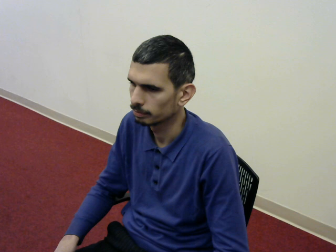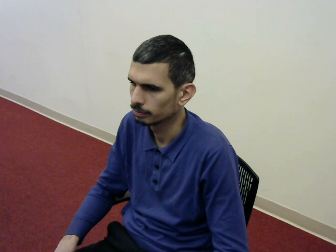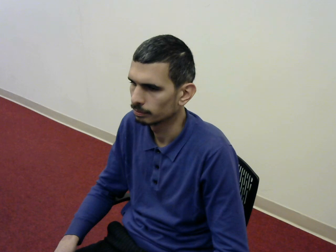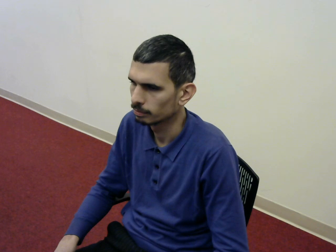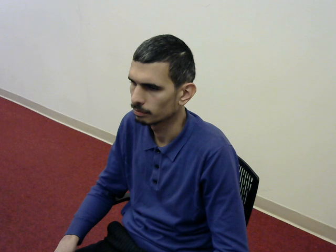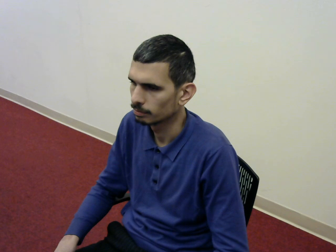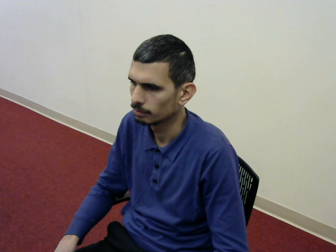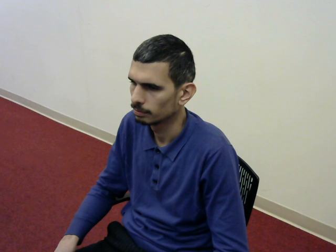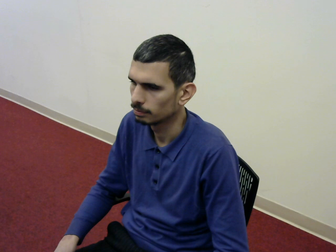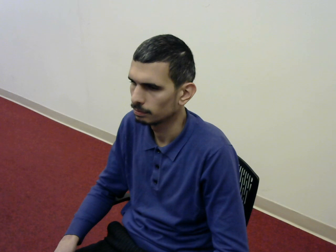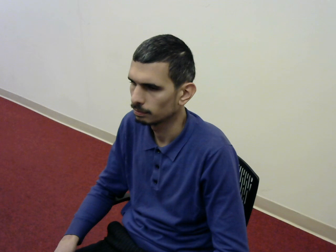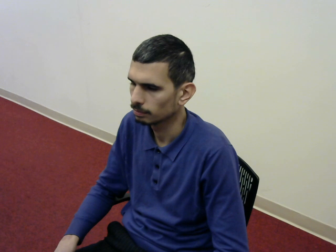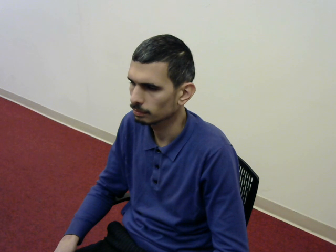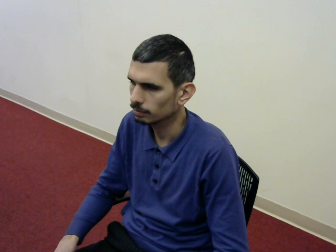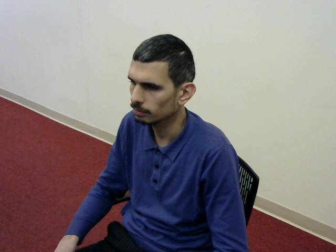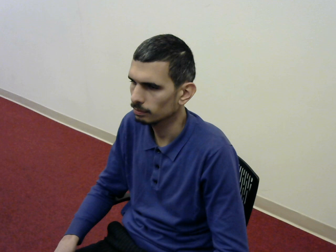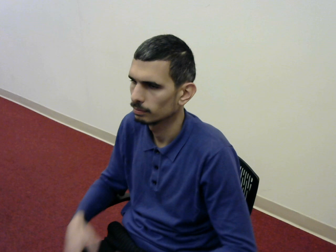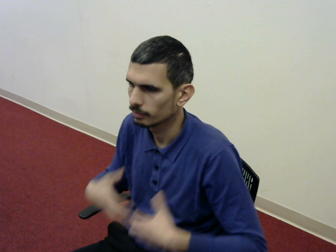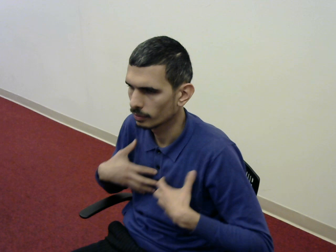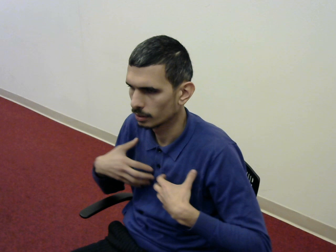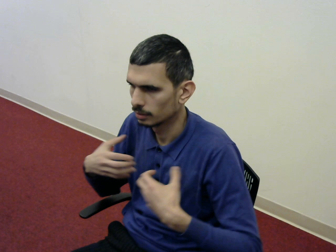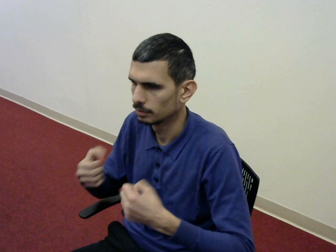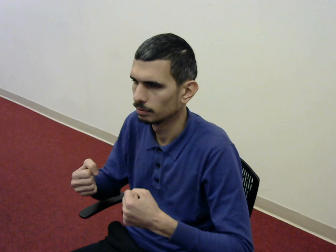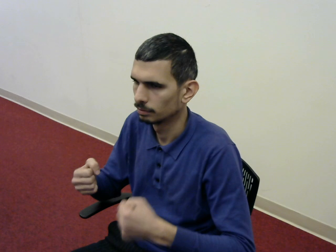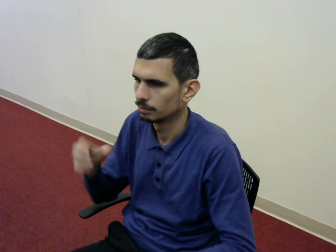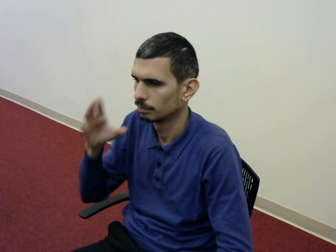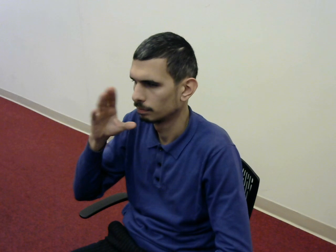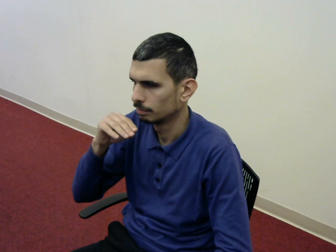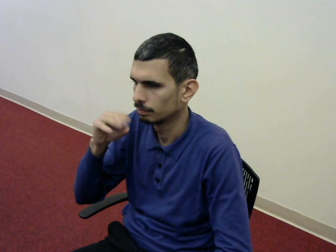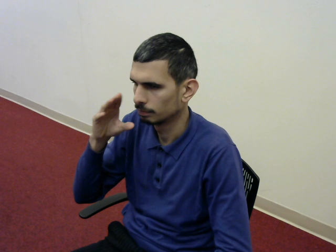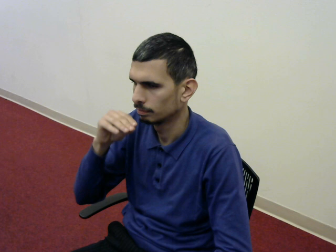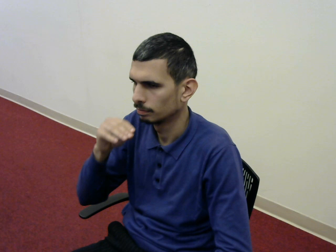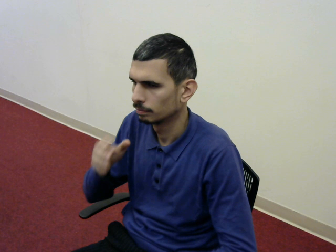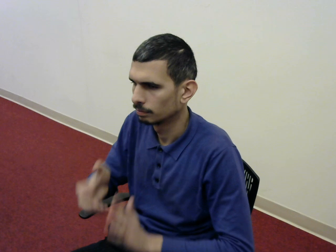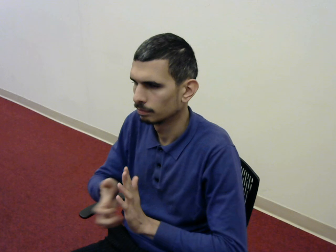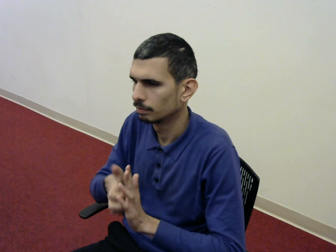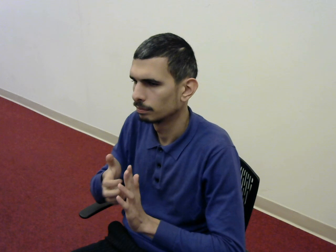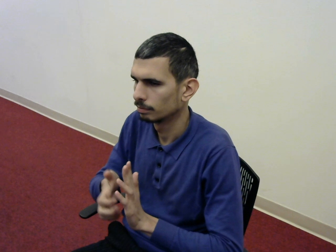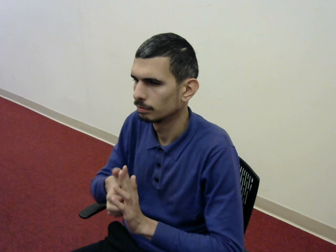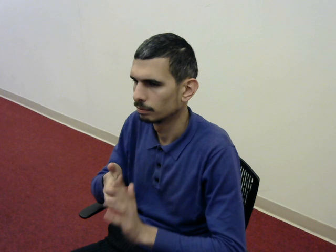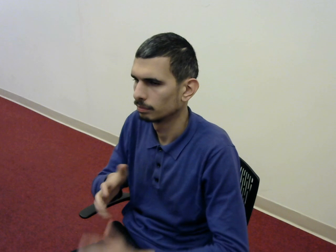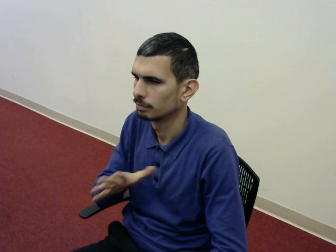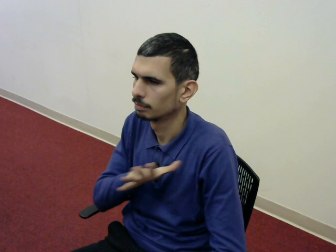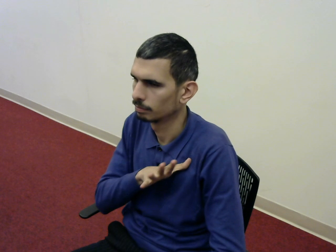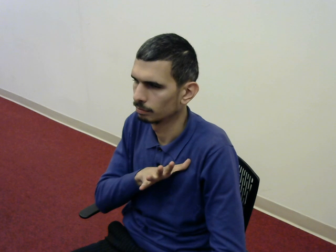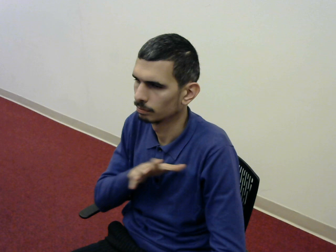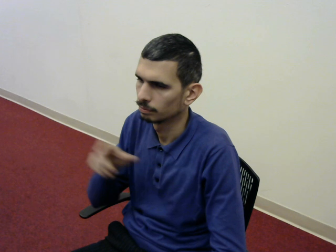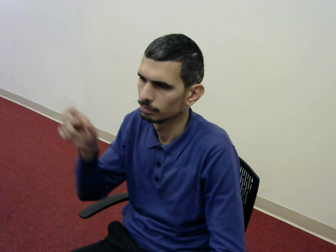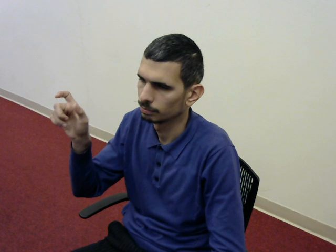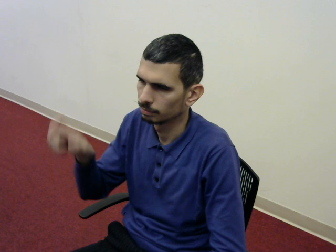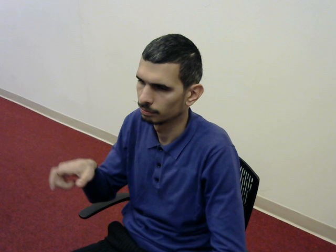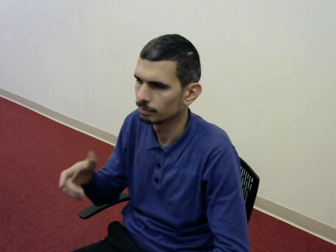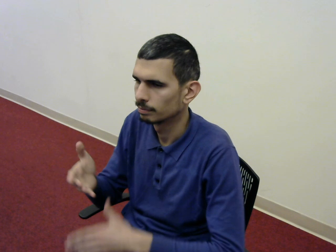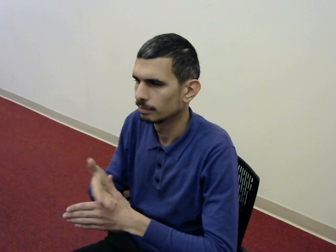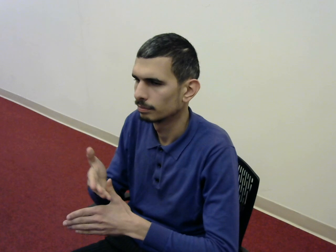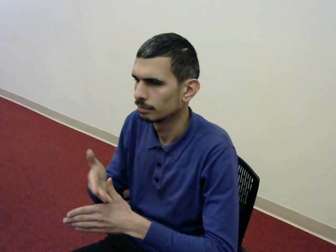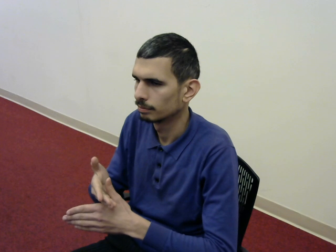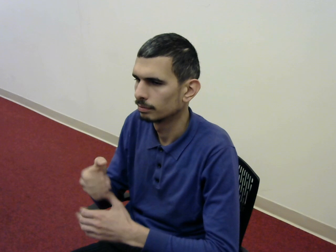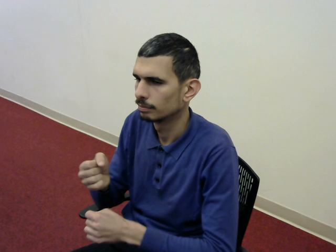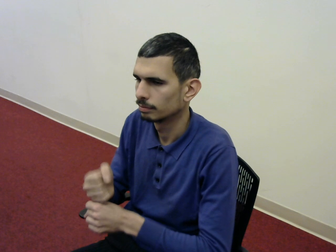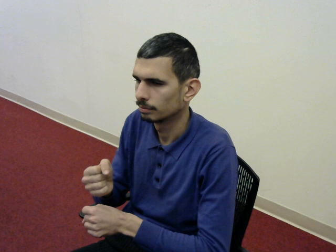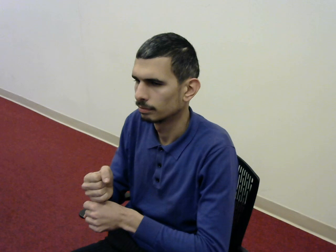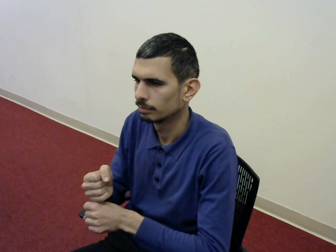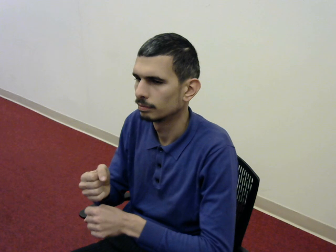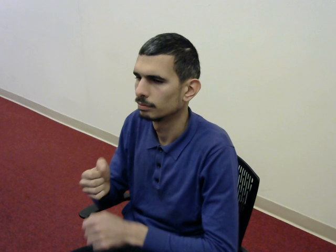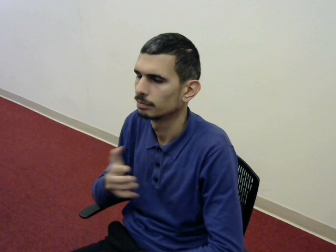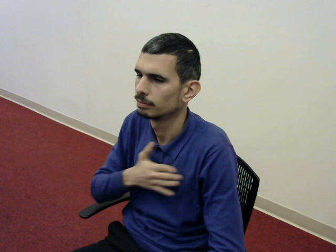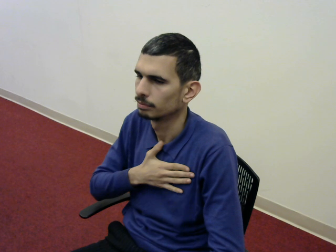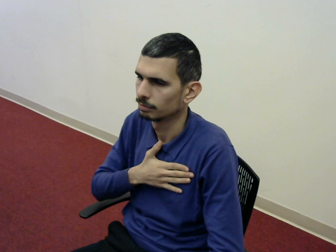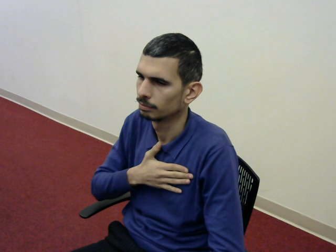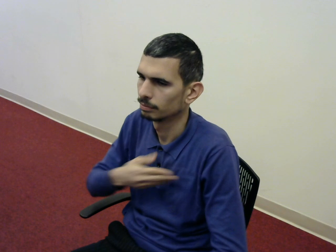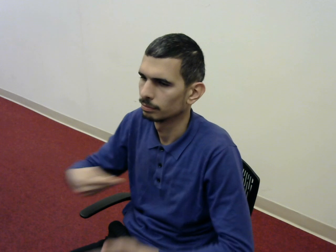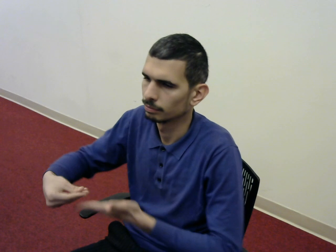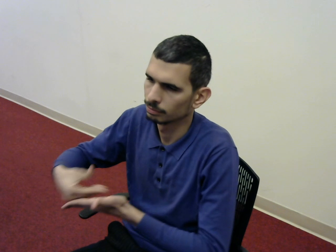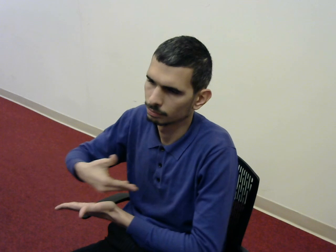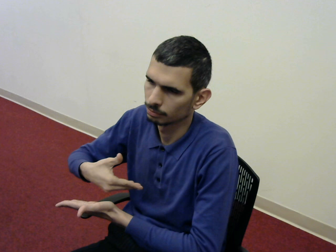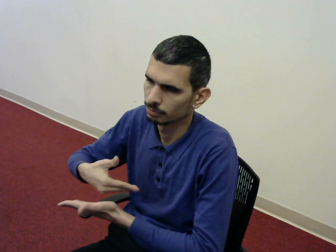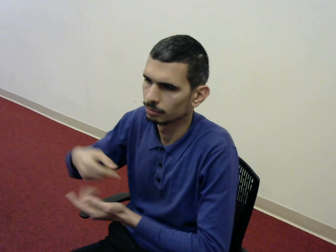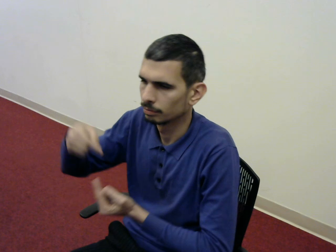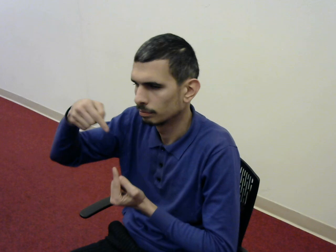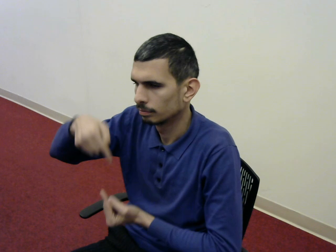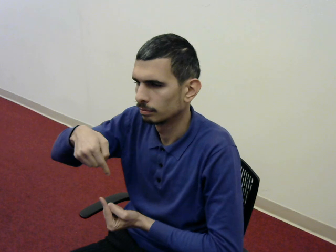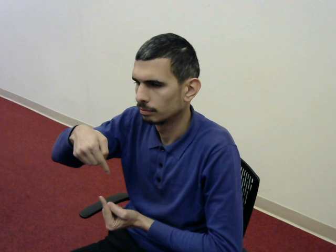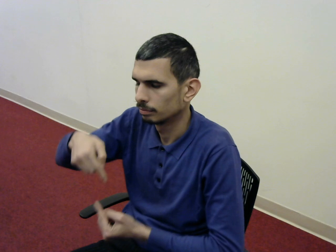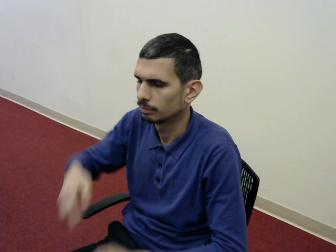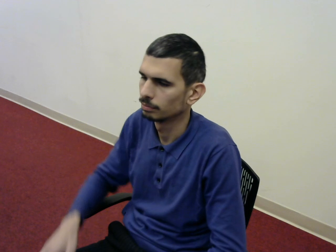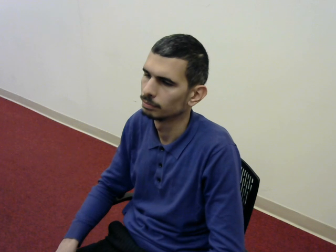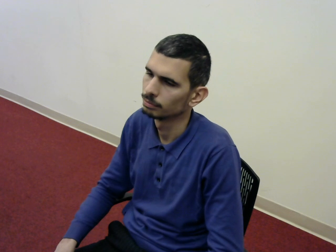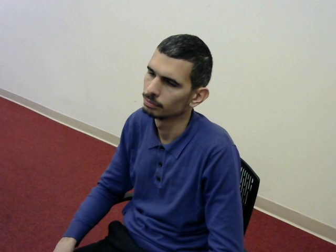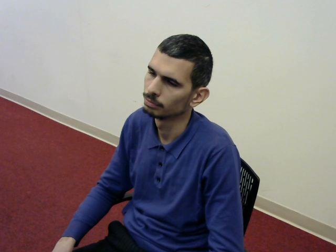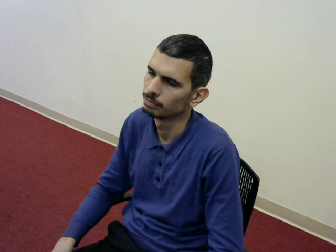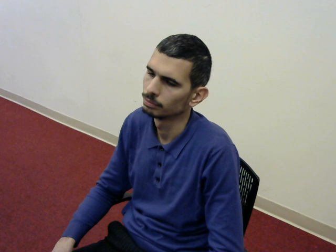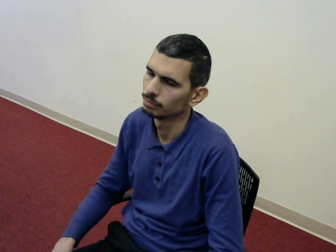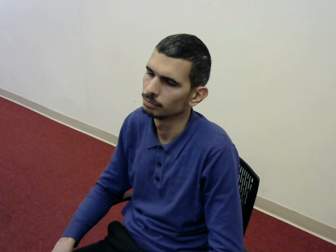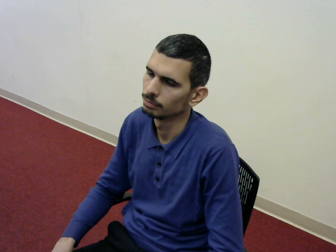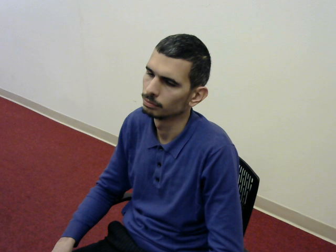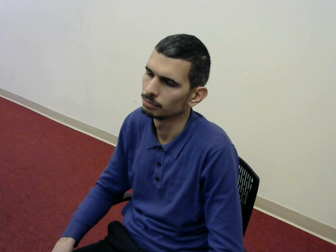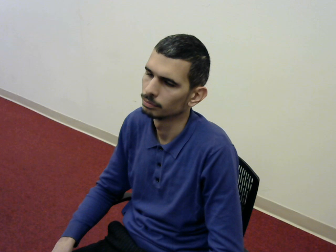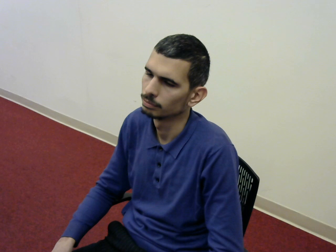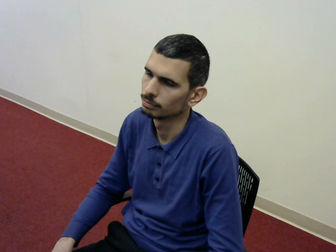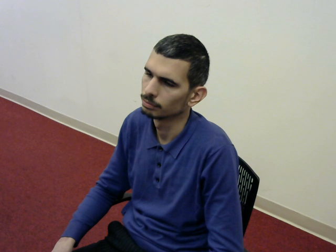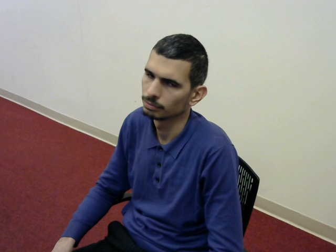Sağlamlıq imkanı məhdud olan şəxsə kömək etdiyimə görə mənə ödəniş düşürmü?